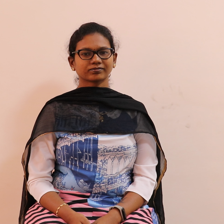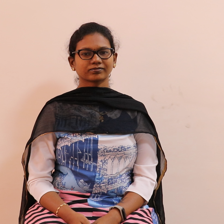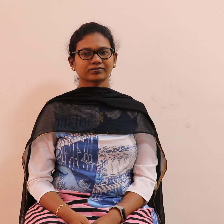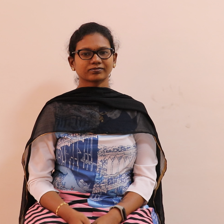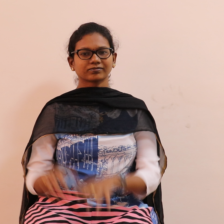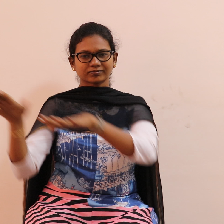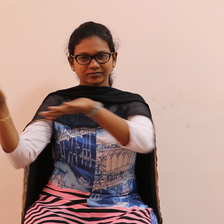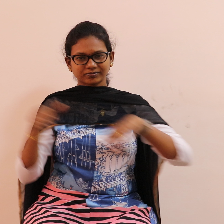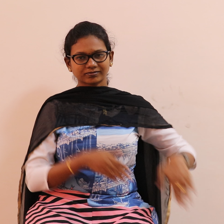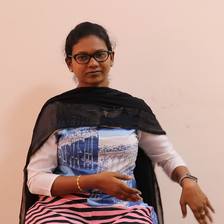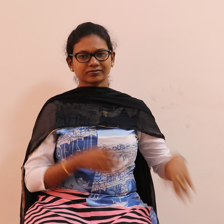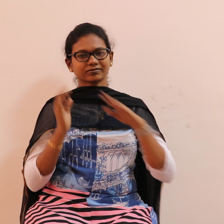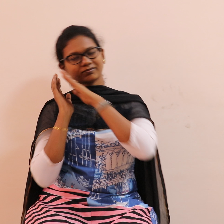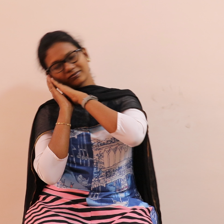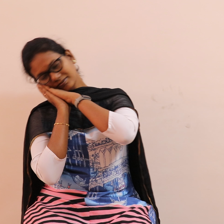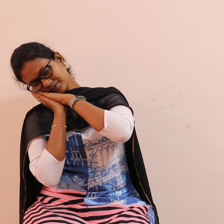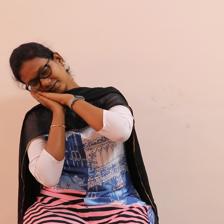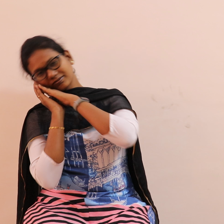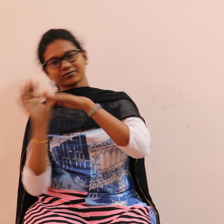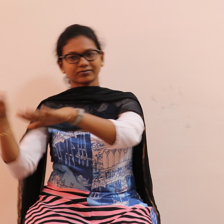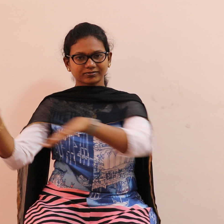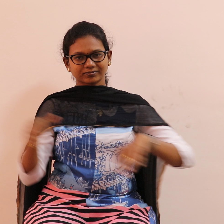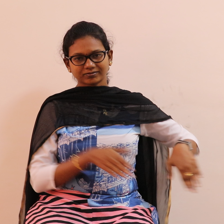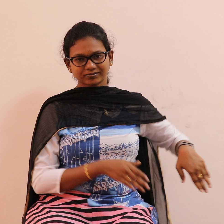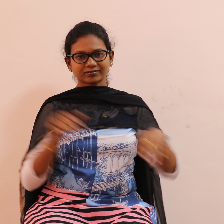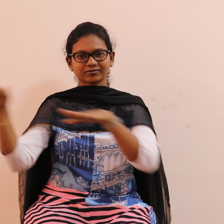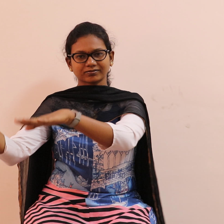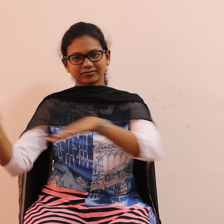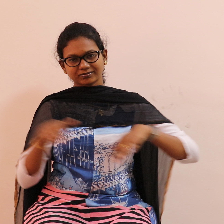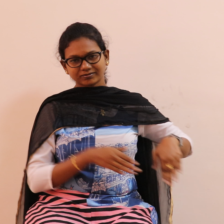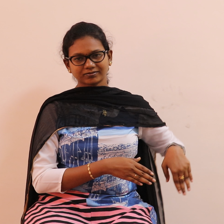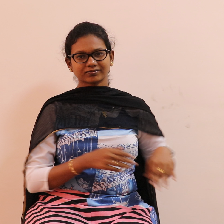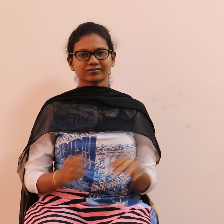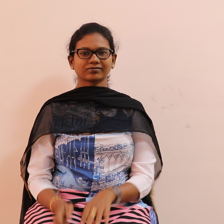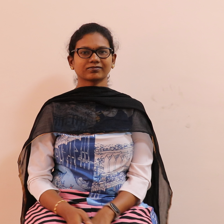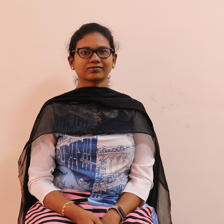prepare the bed